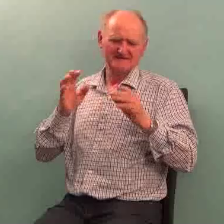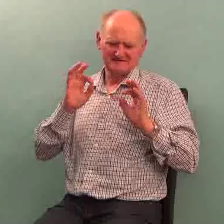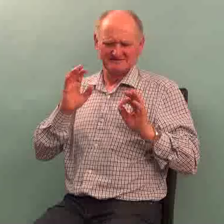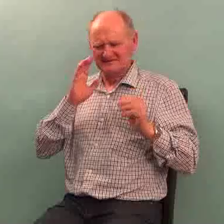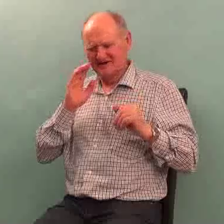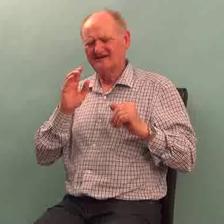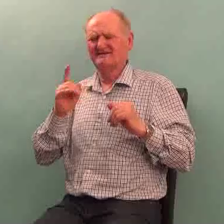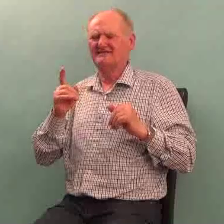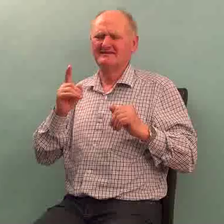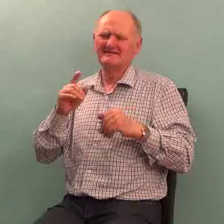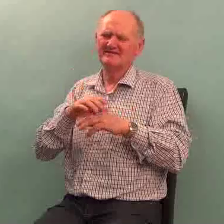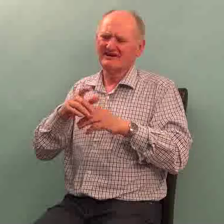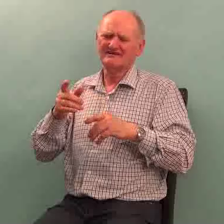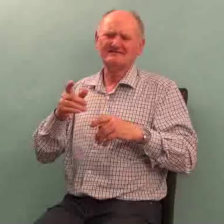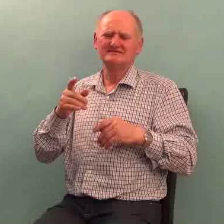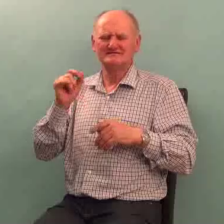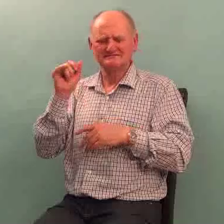Jeden kolega jest zmęczony, zasypia.